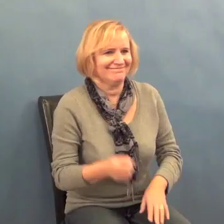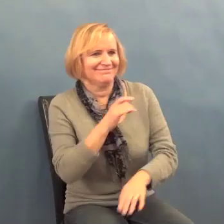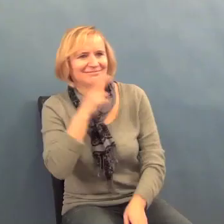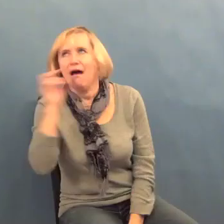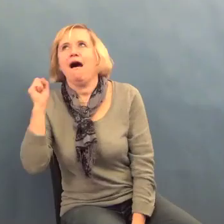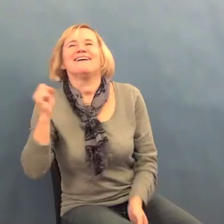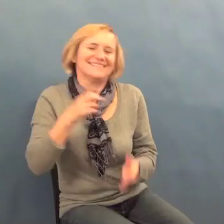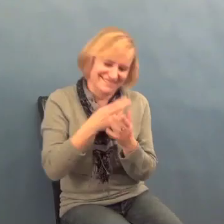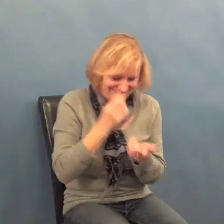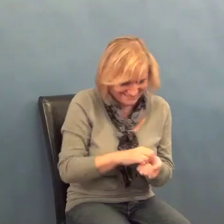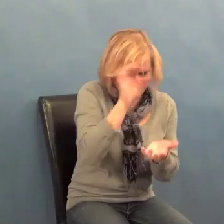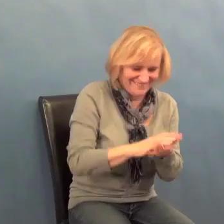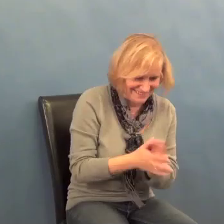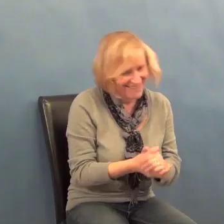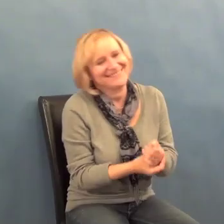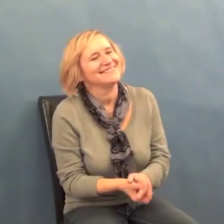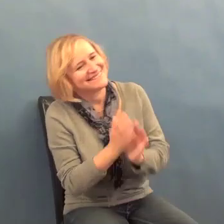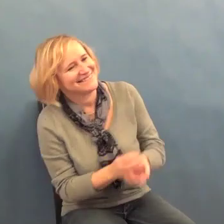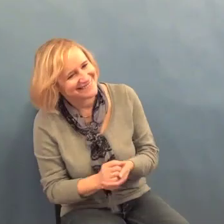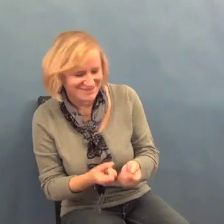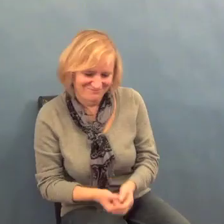Mały udaje, że skacze z radości i wyrzuca kamień. Potem ucieka.